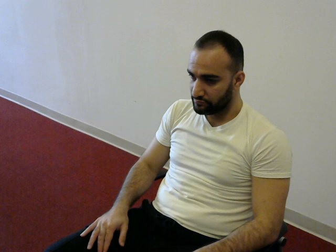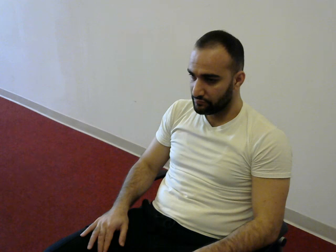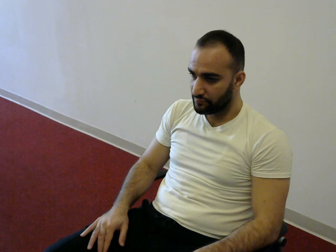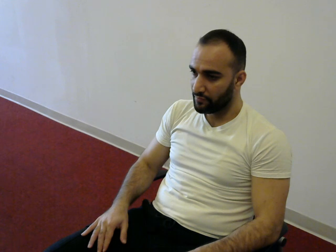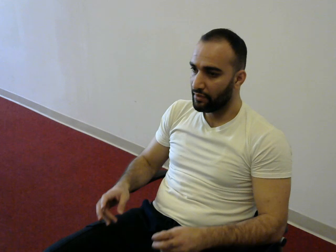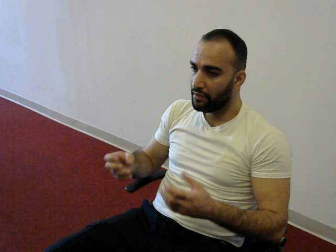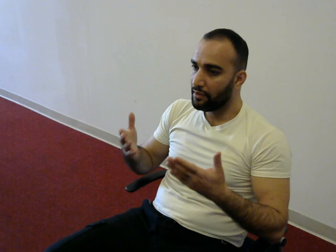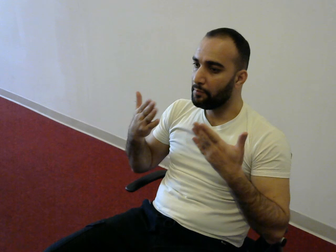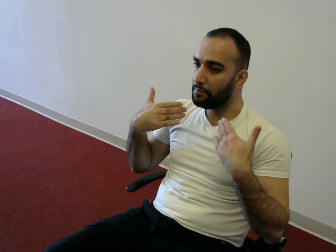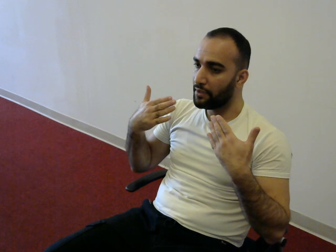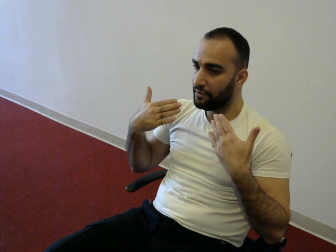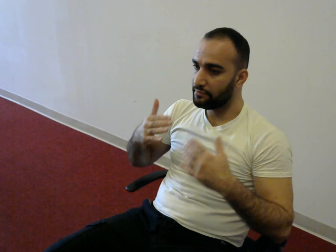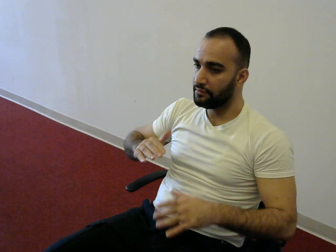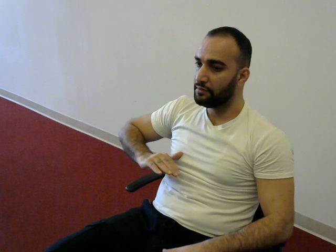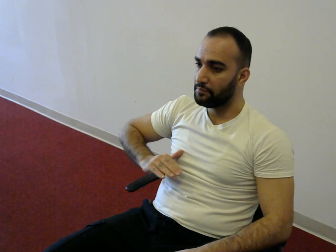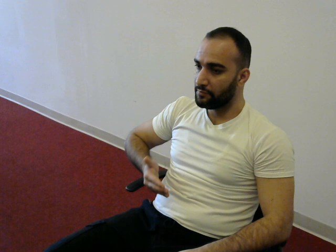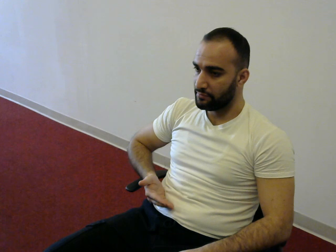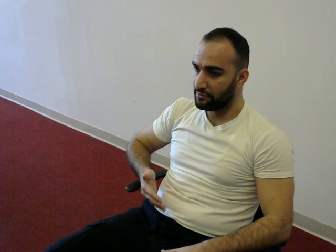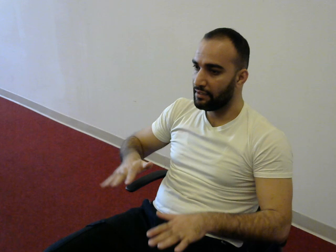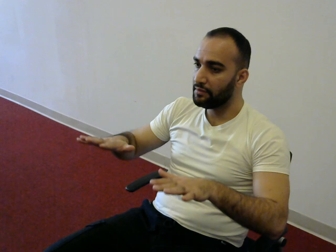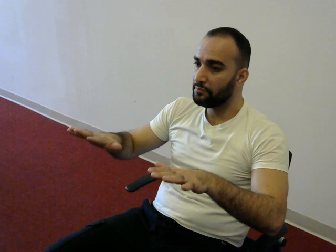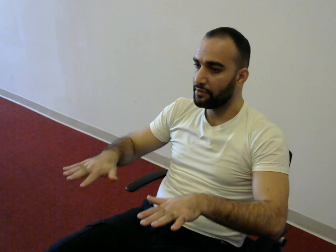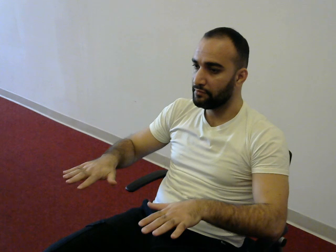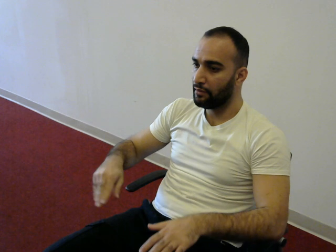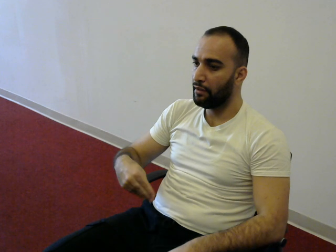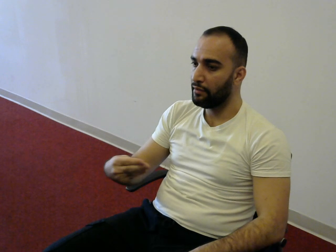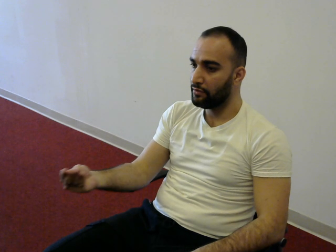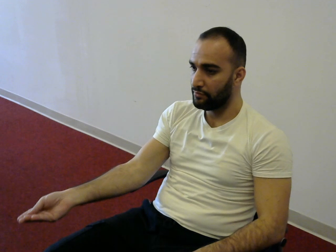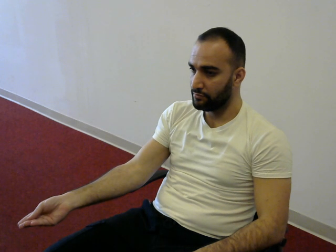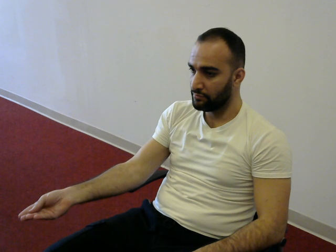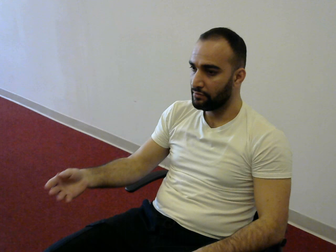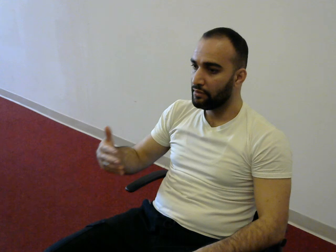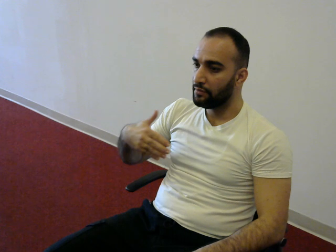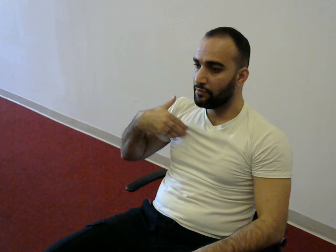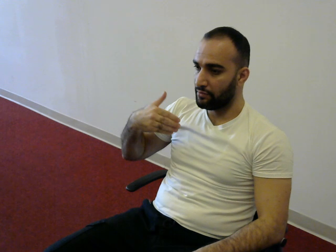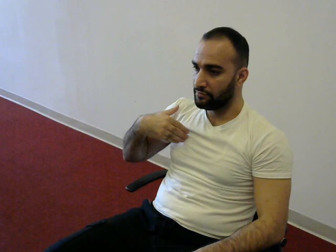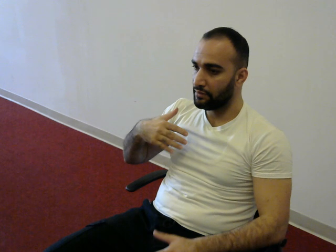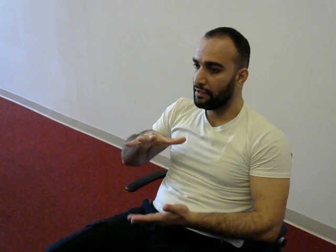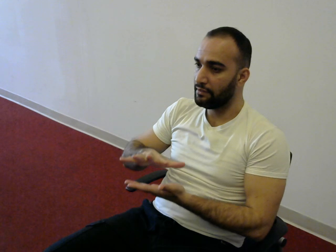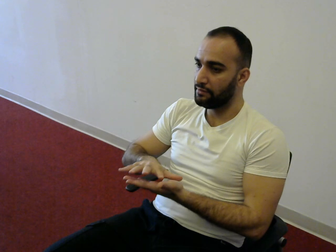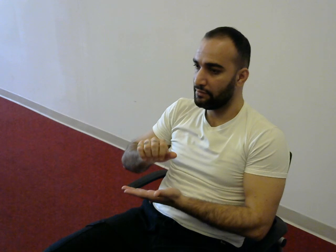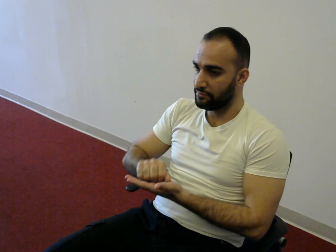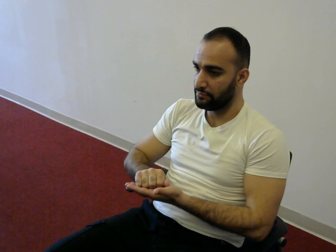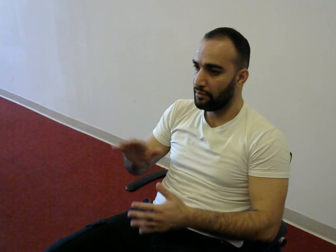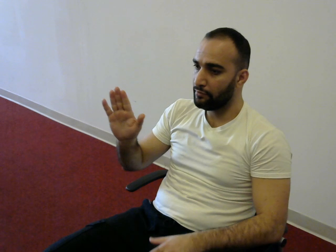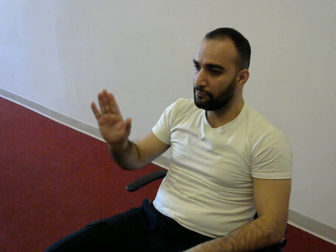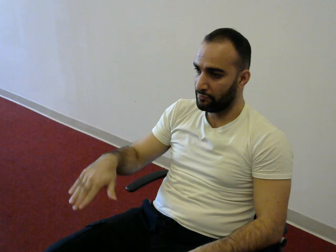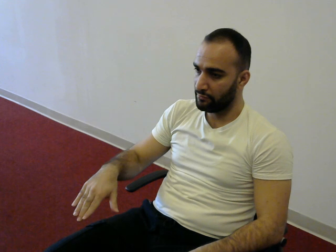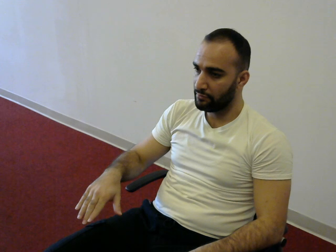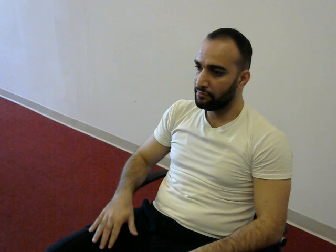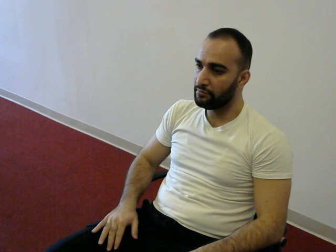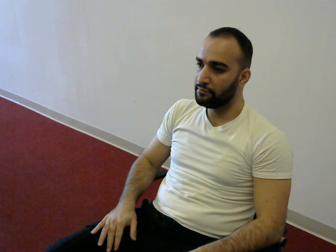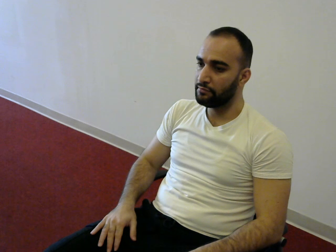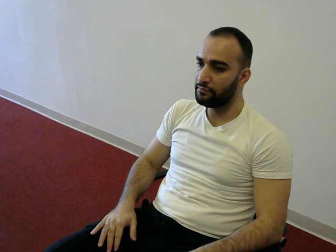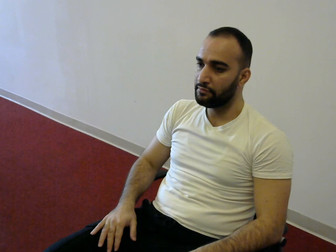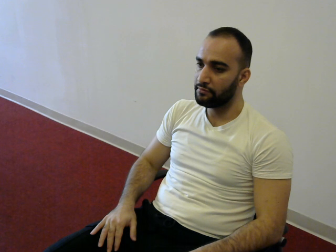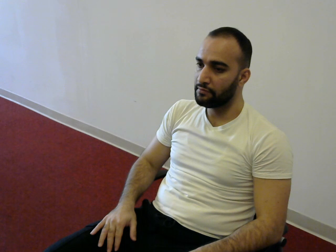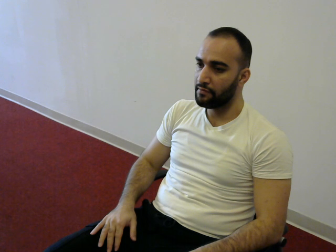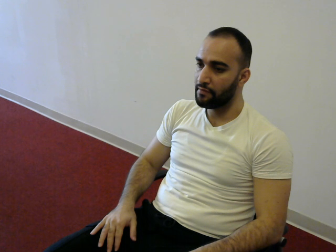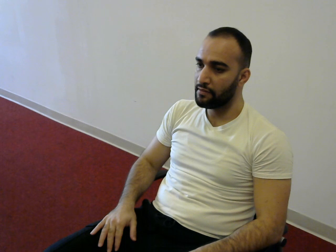Bağda yerə düşən meyvələr xarab olmuşdu